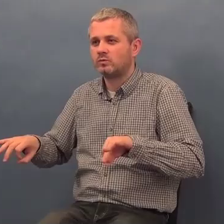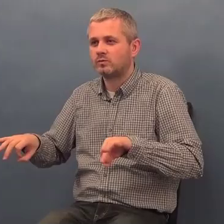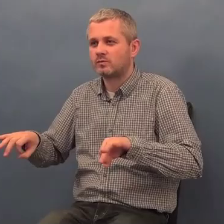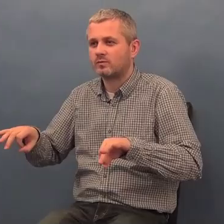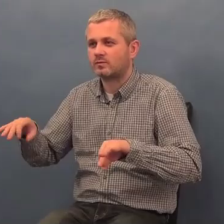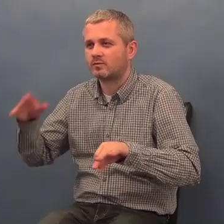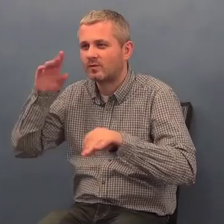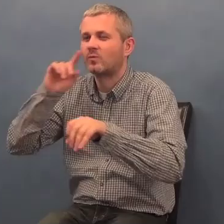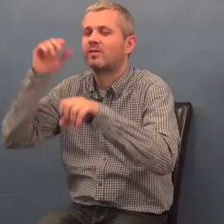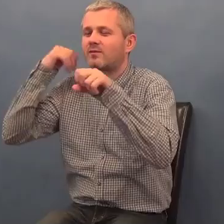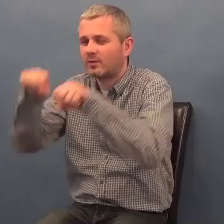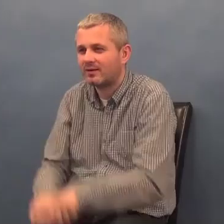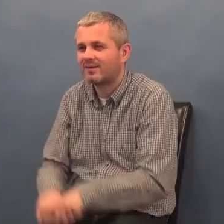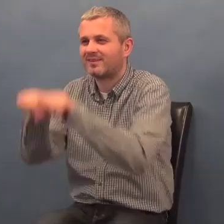Wiesz, dawno był taki wózek z pompką.